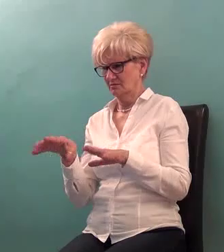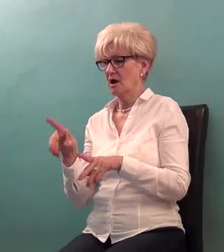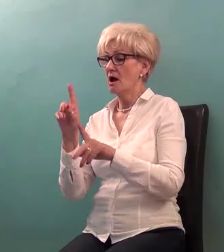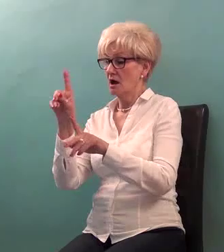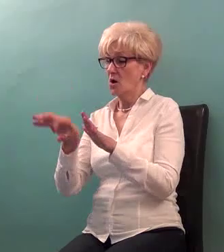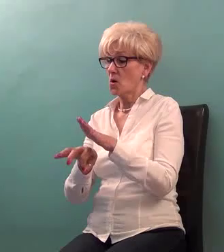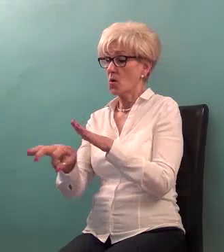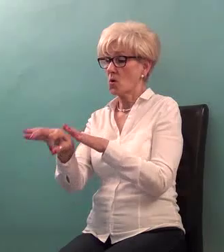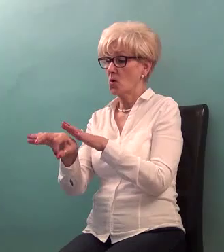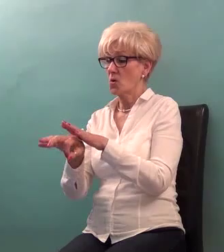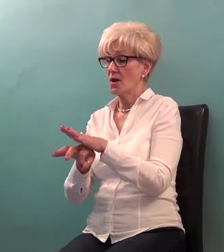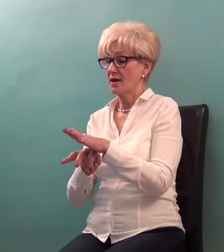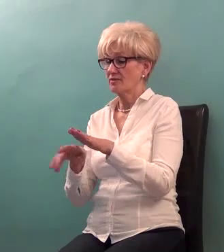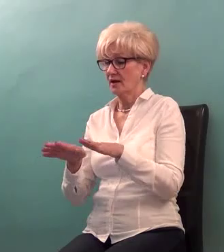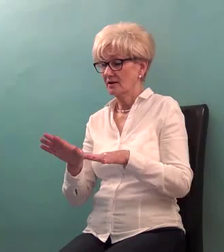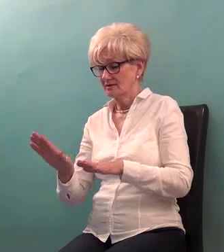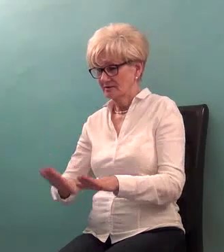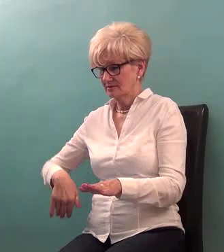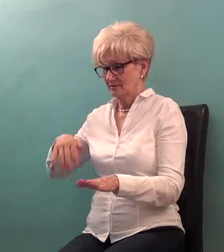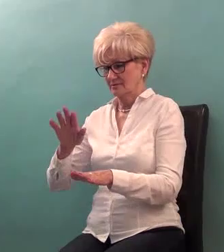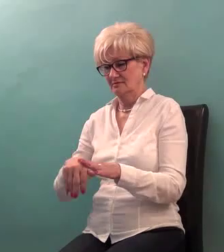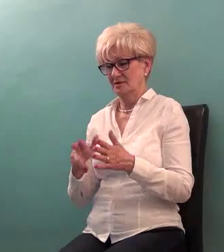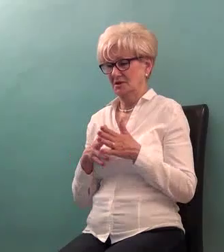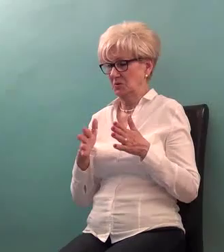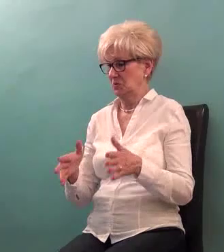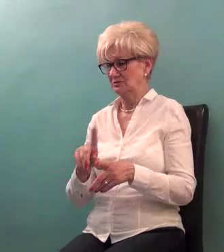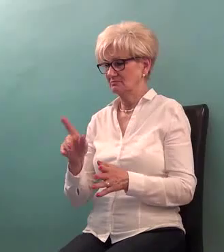Ale jazda na ulicy na rolkach czy na deskorolce nie jest dozwolona.